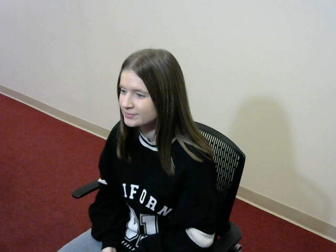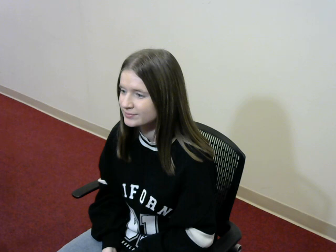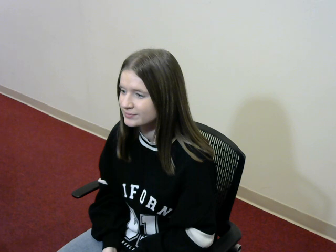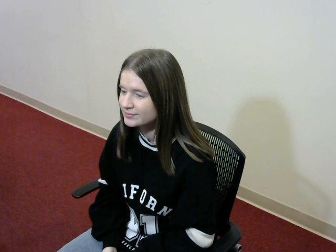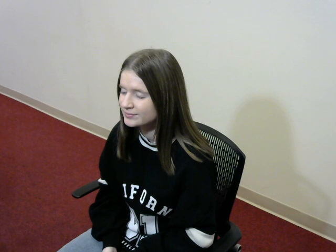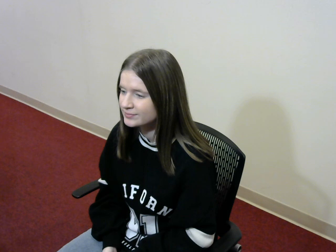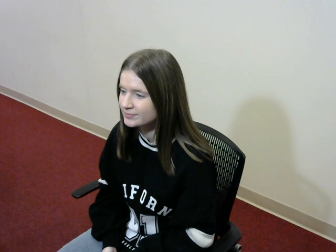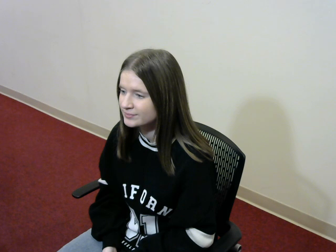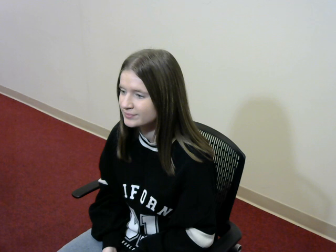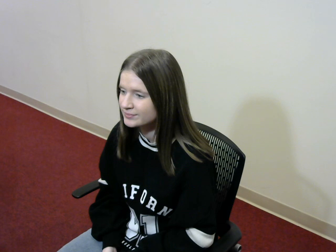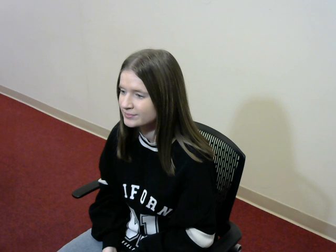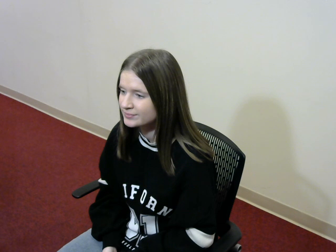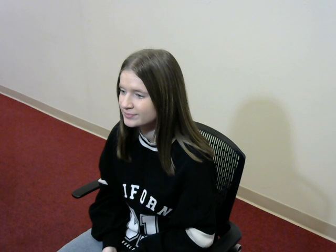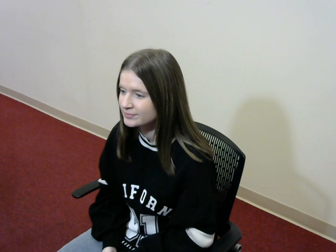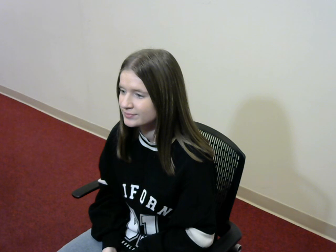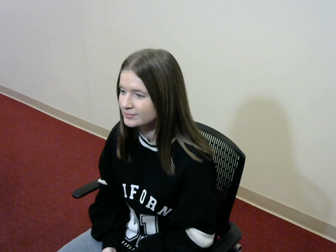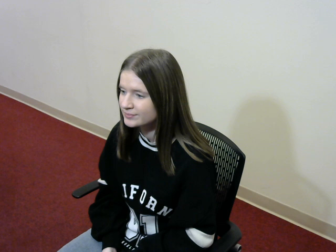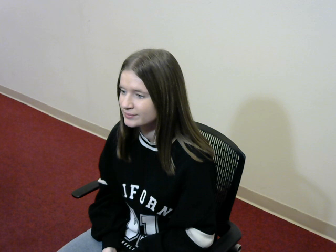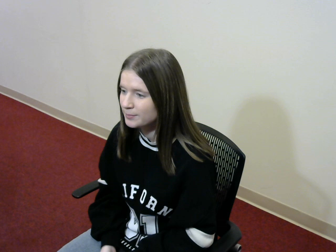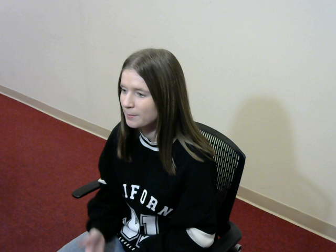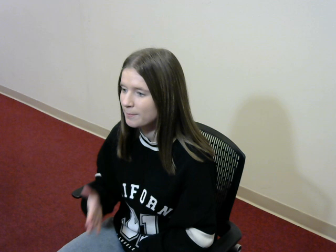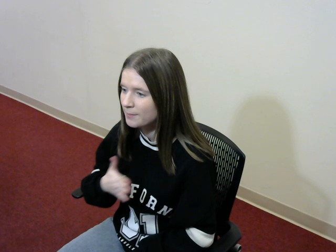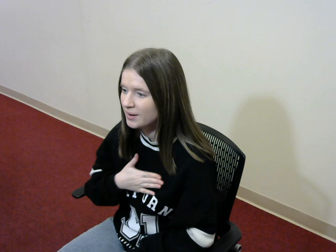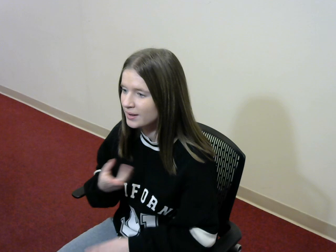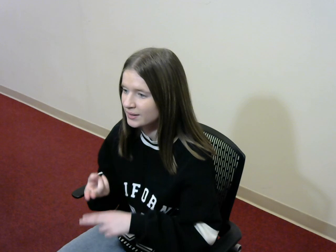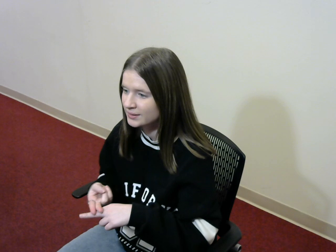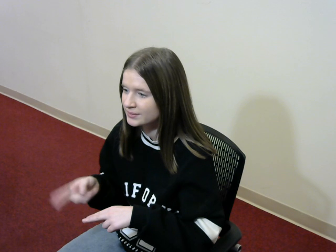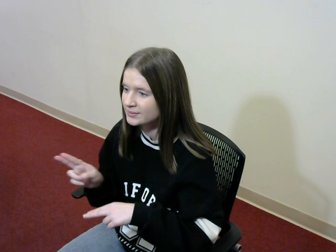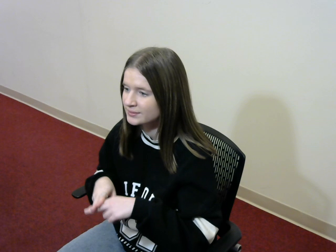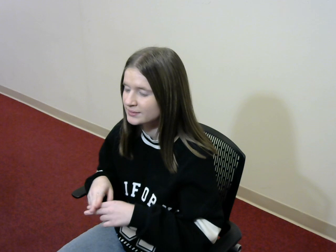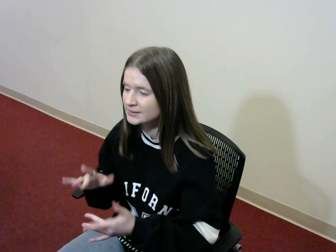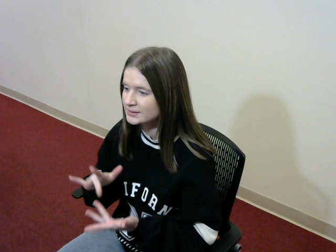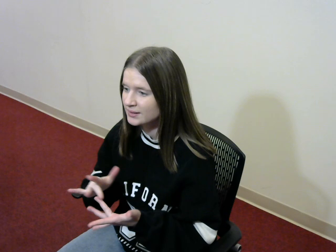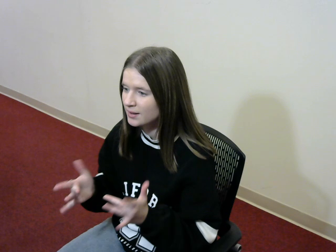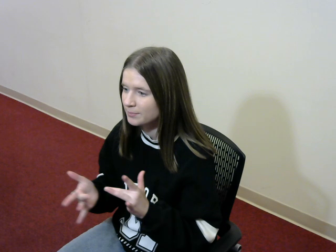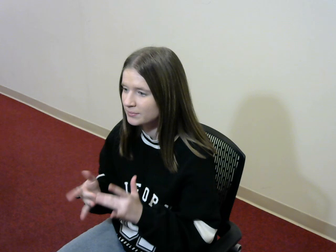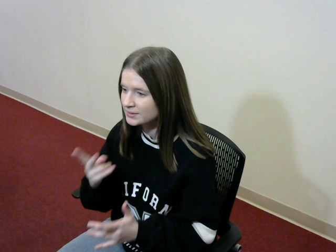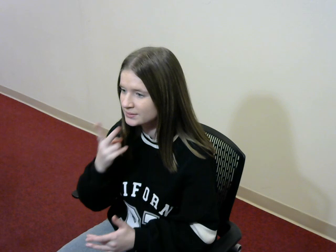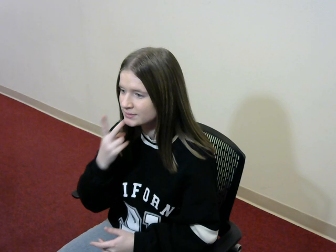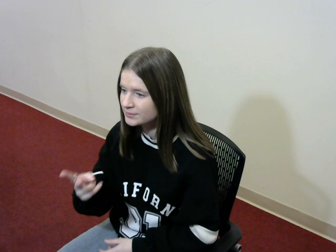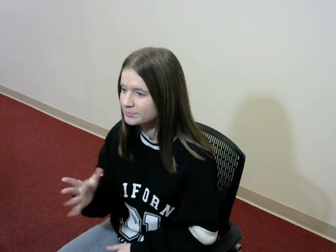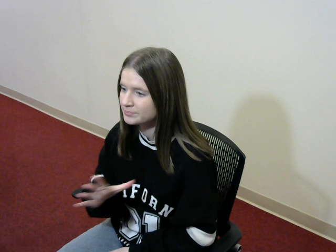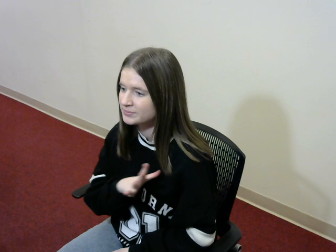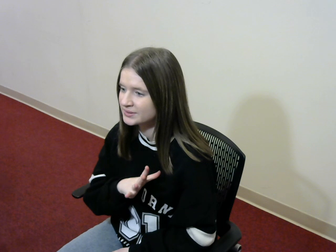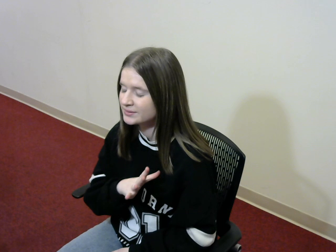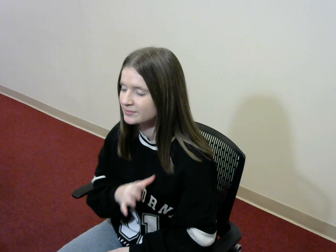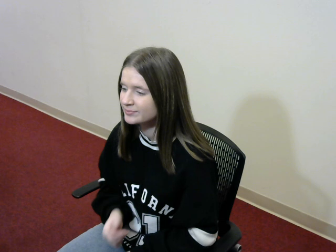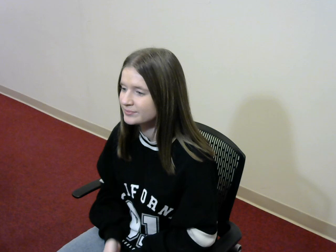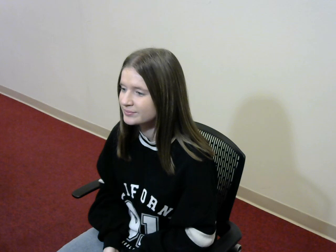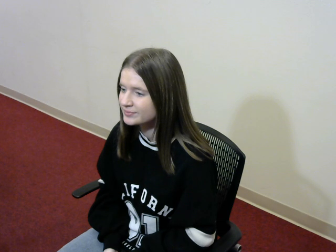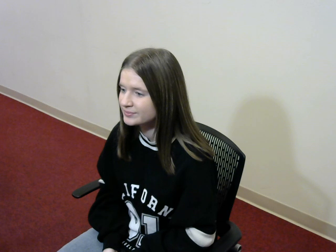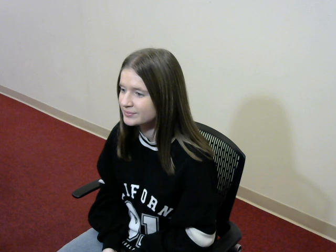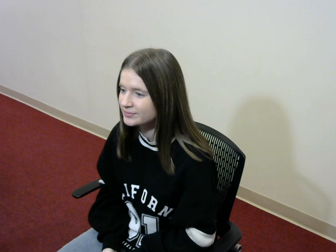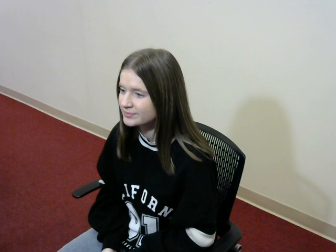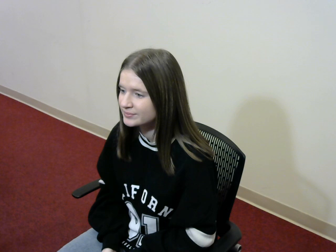Mən bunu internetdə görmüşəm